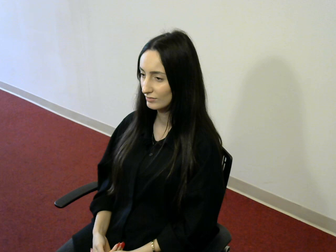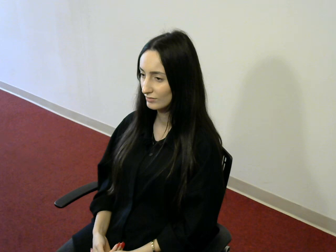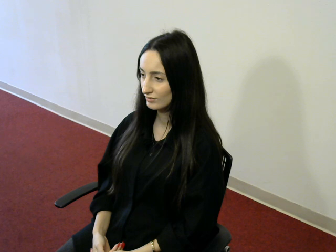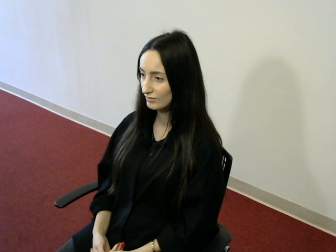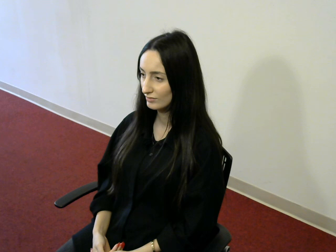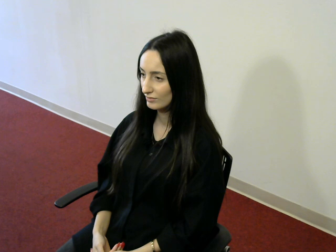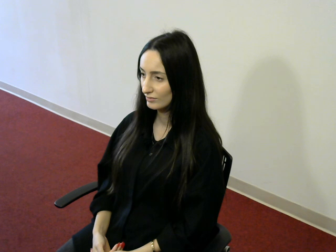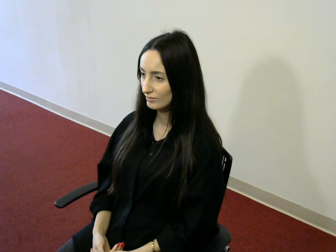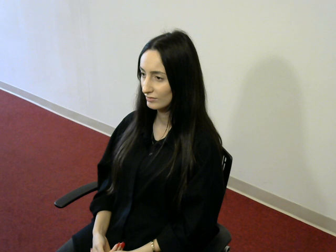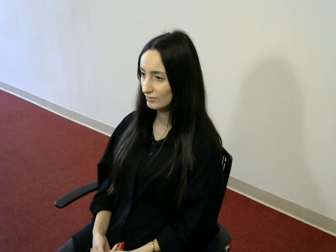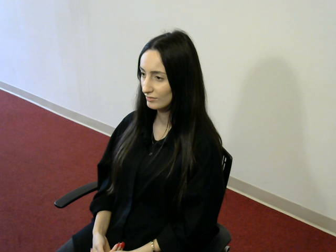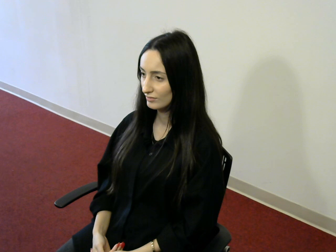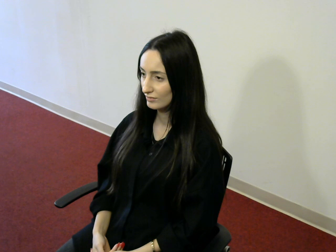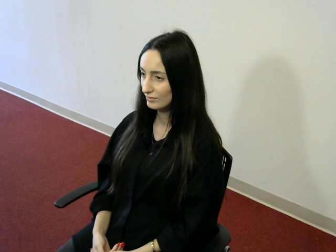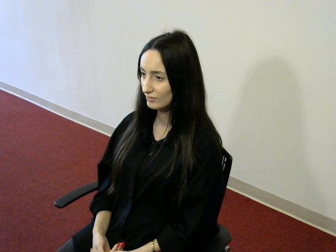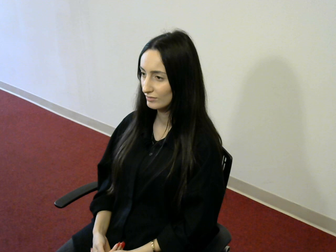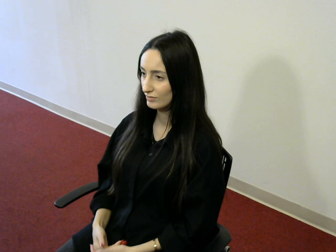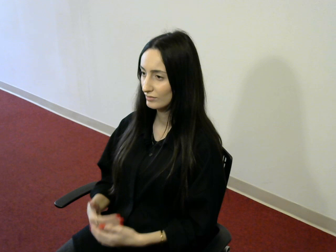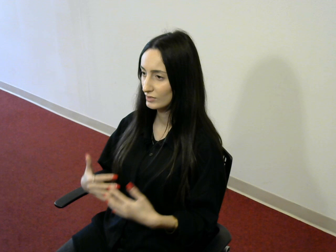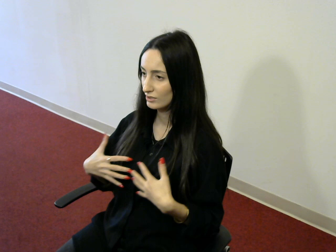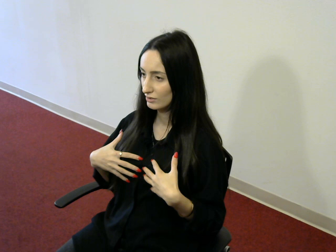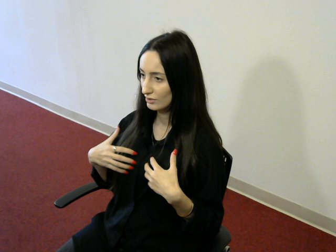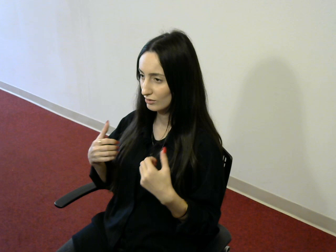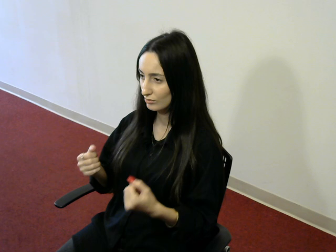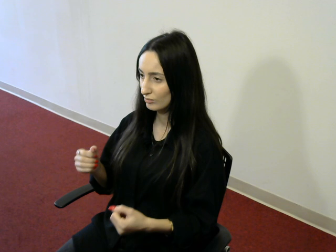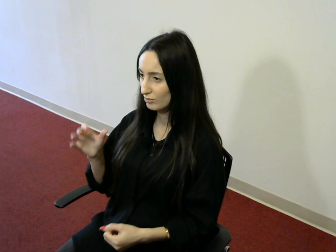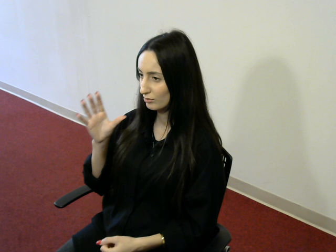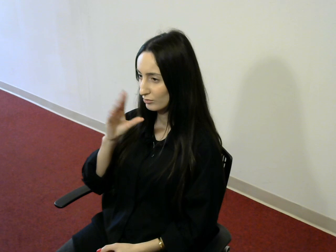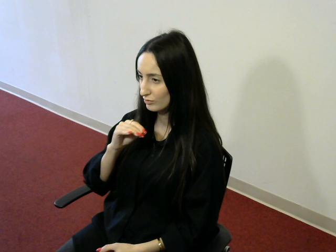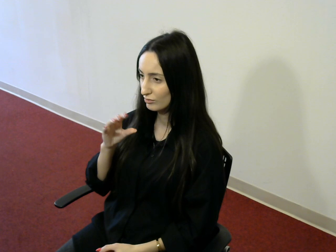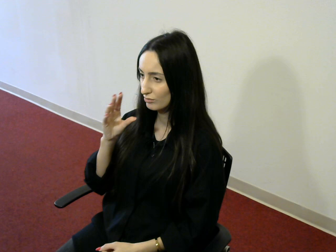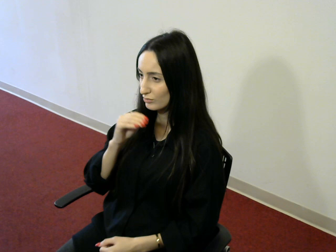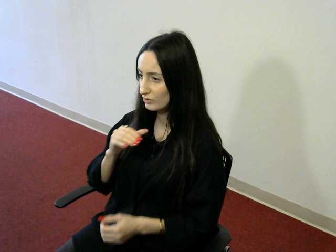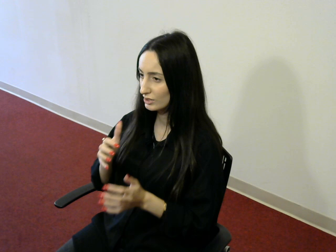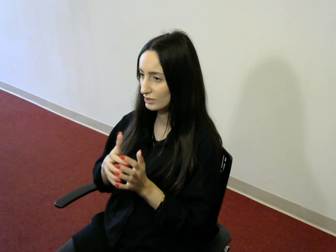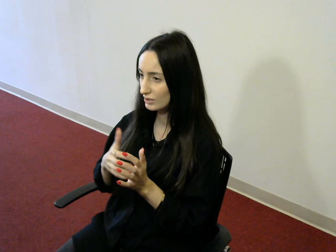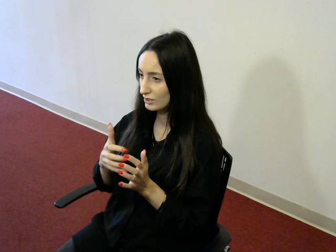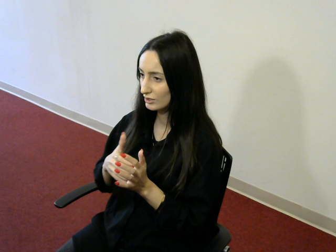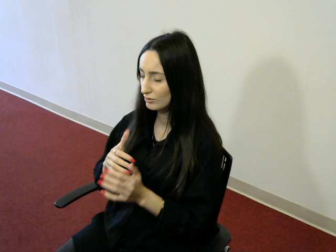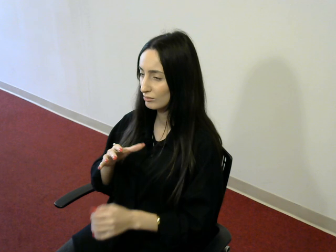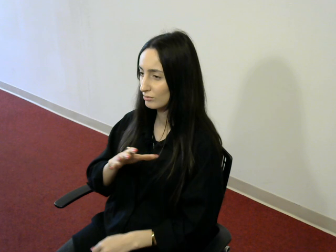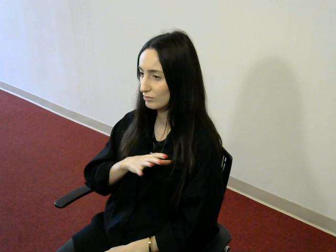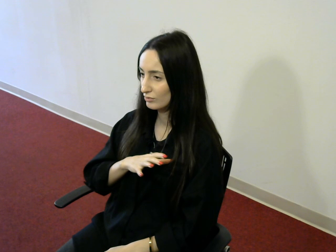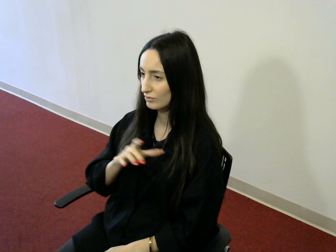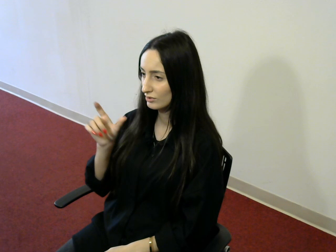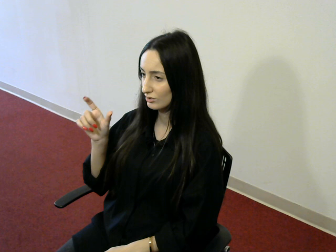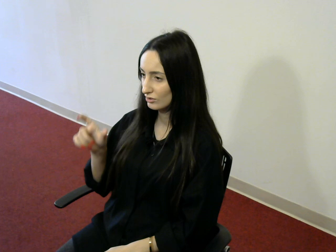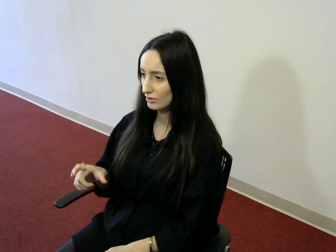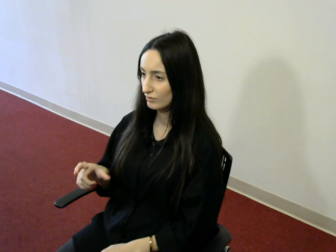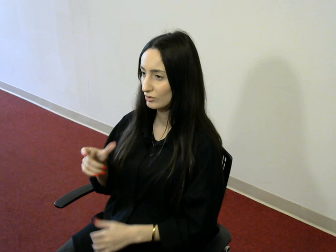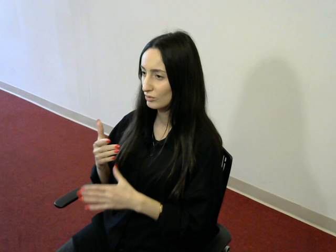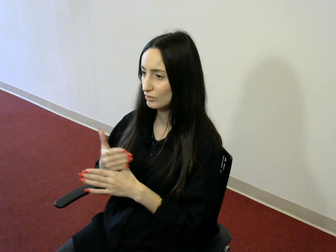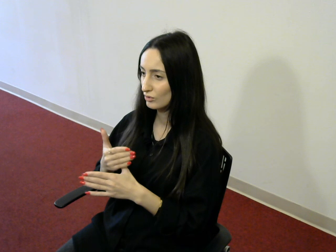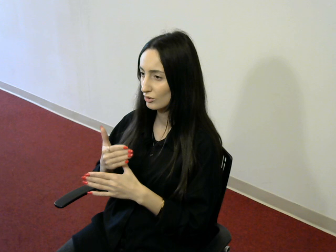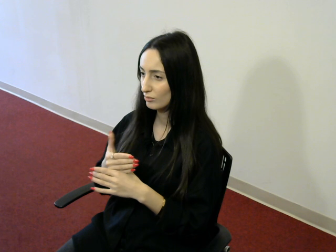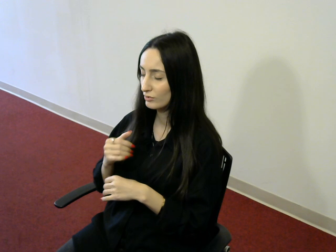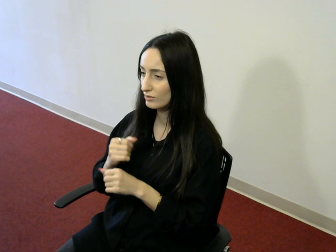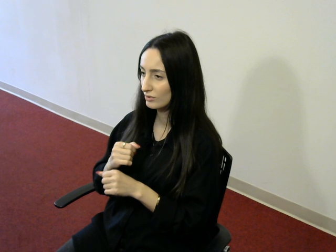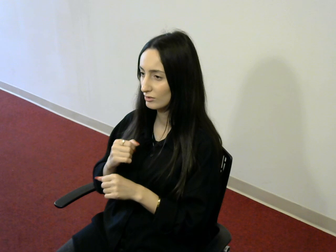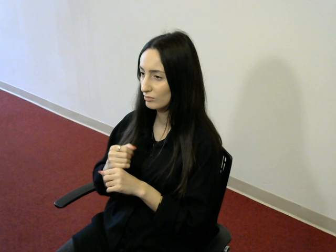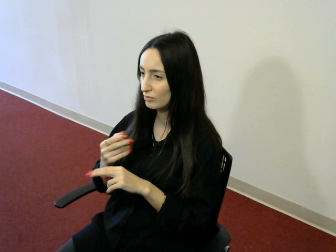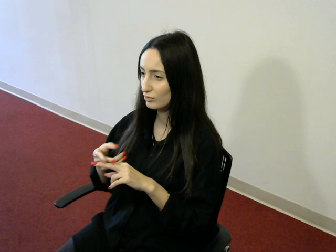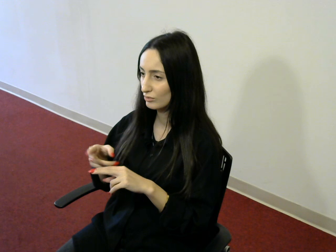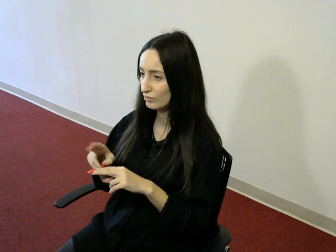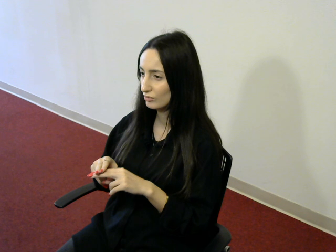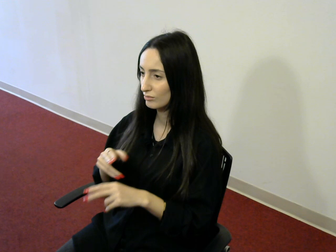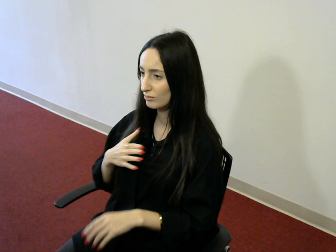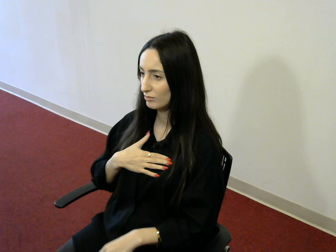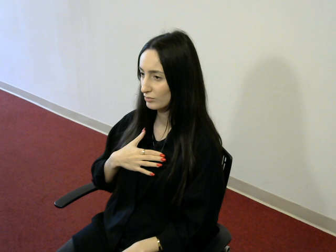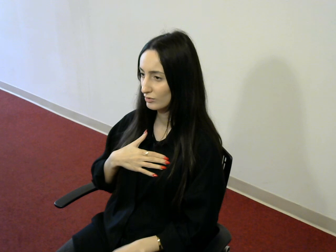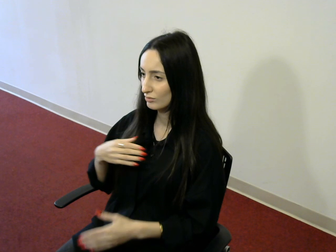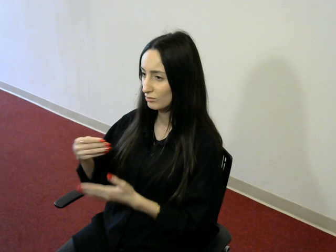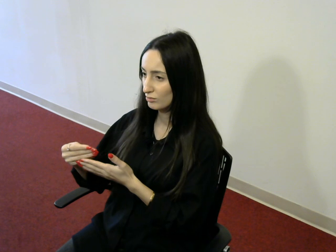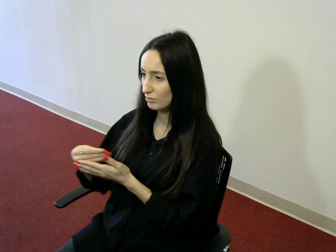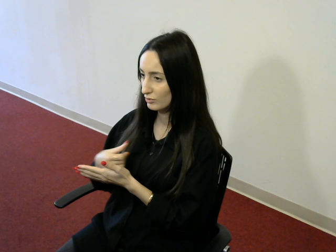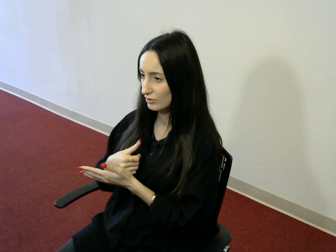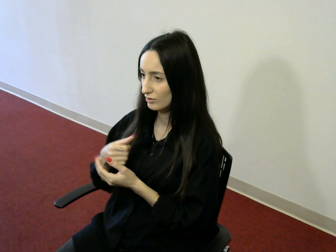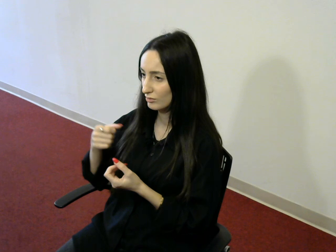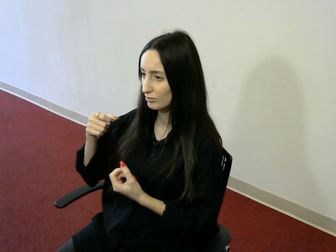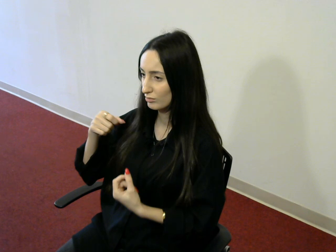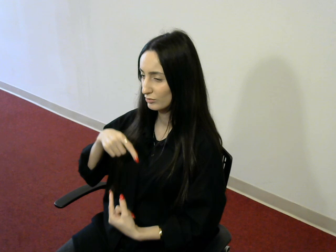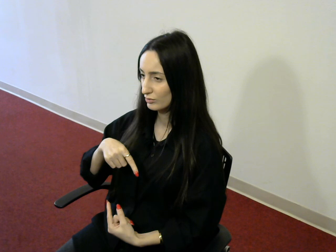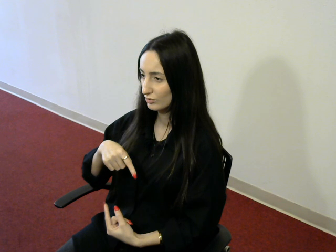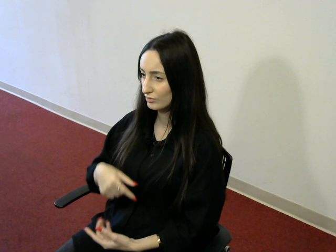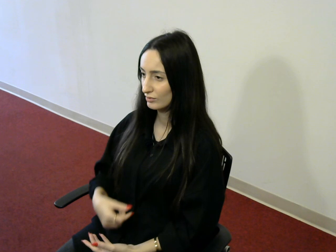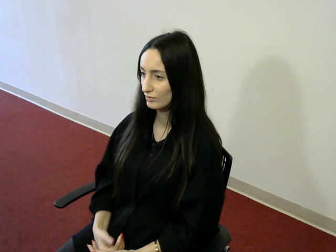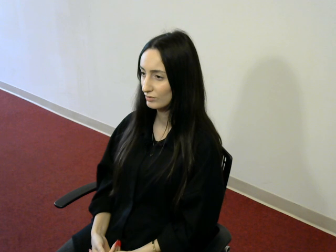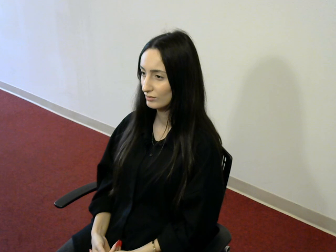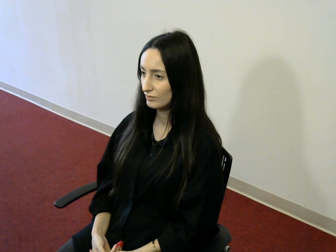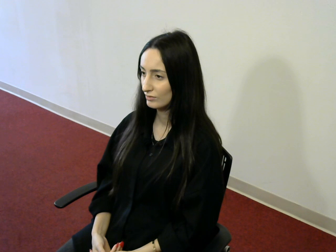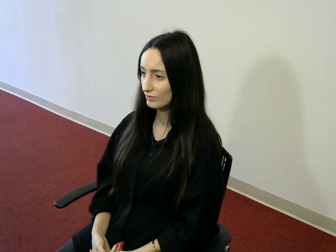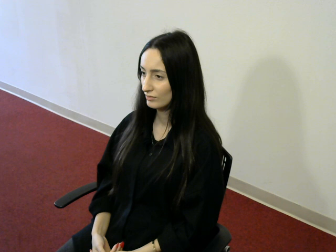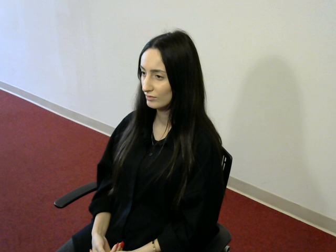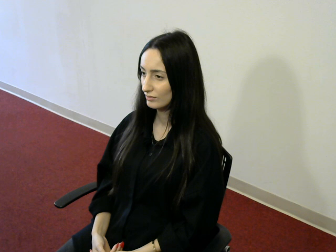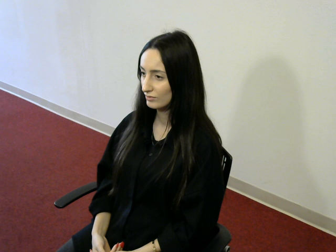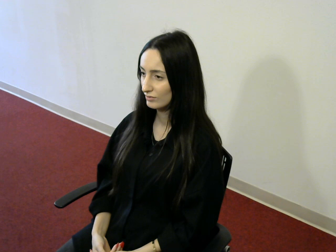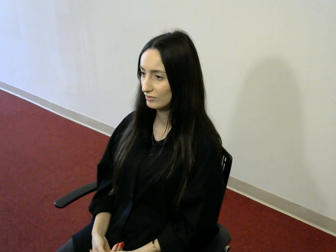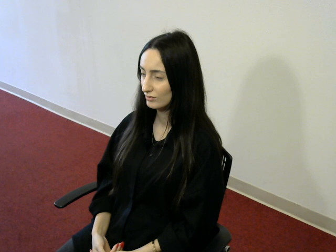Sağlamlıq imkanı məhdud olan şəxsə kömək etdiyimə görə mənə ödəniş düşürmü?